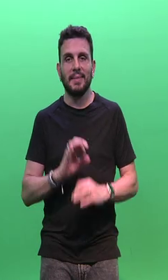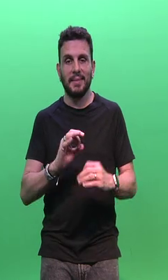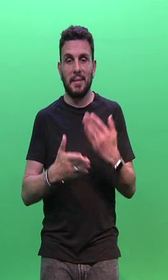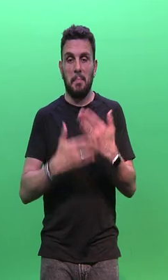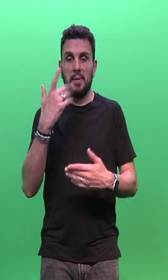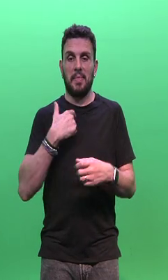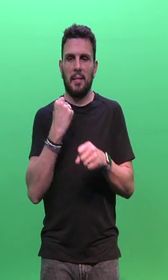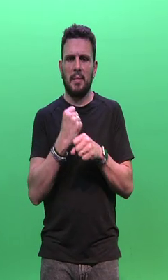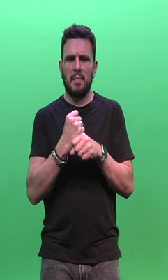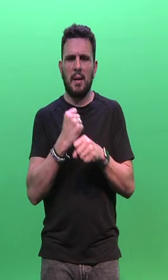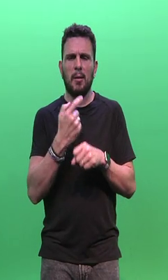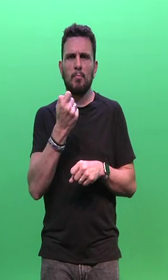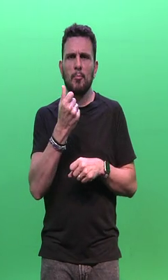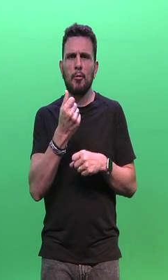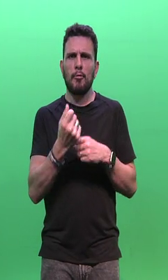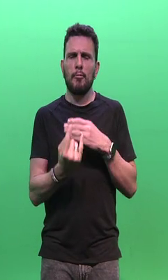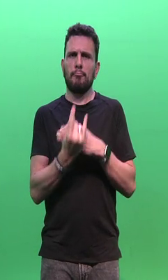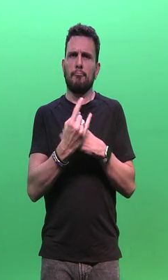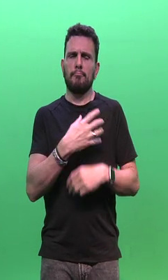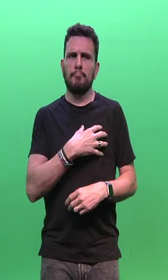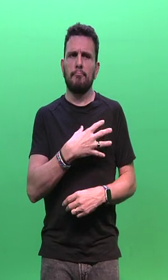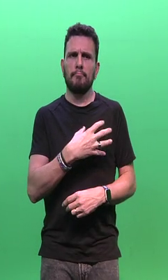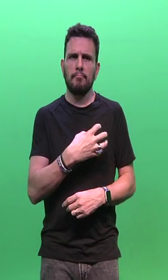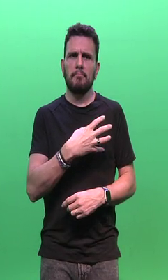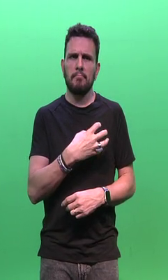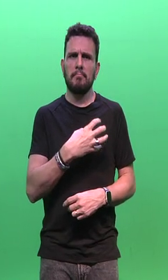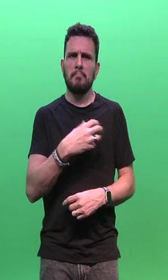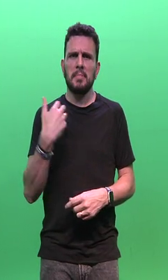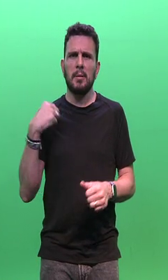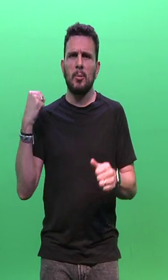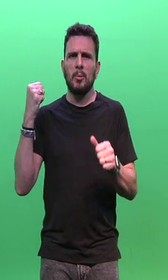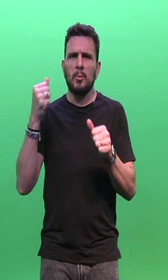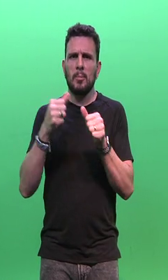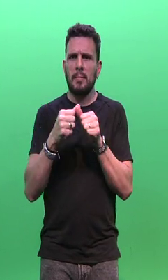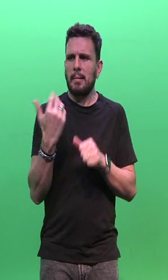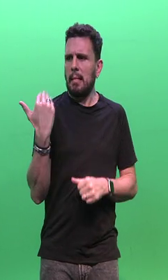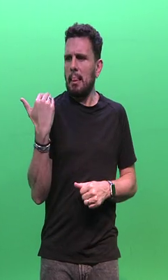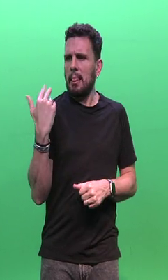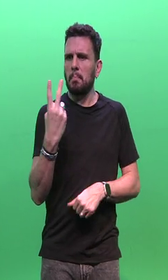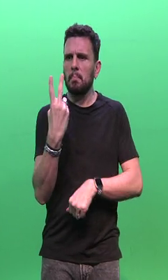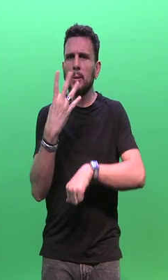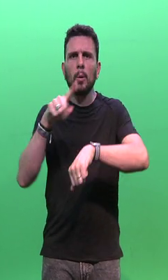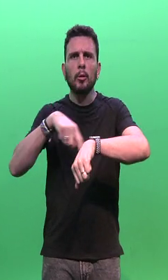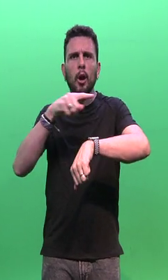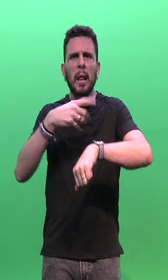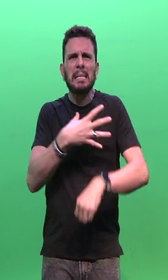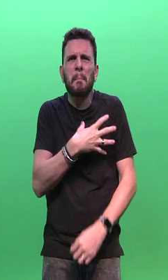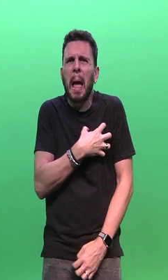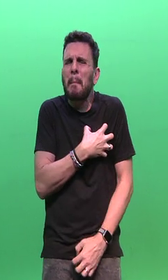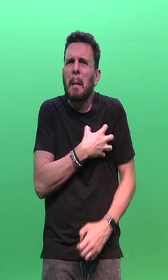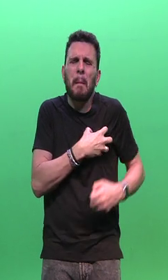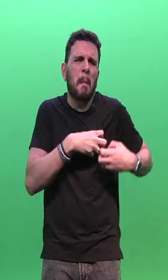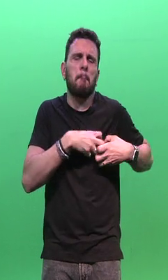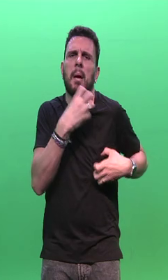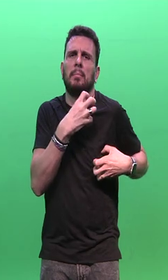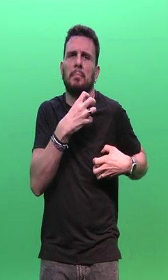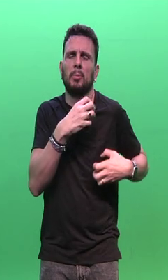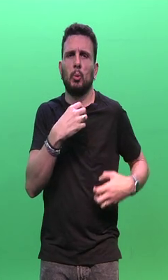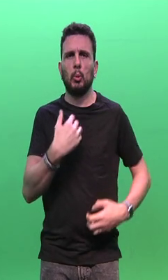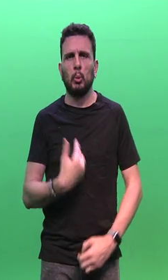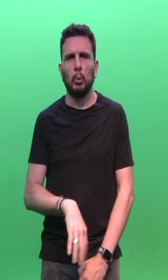Quan començo a treballar em fa mal el cor, però fa poc he estat vint-i-quatre hores amb aquest dolor al cor, com si se'm trenqués, uf.